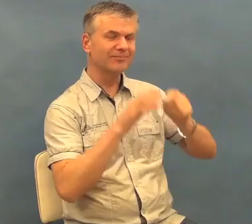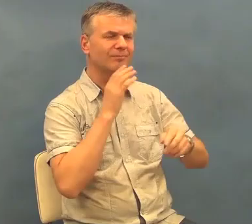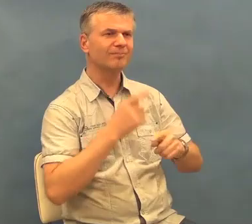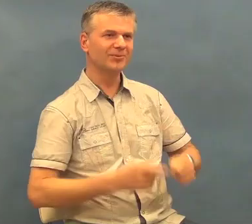Pół...